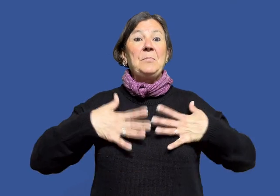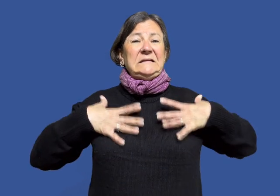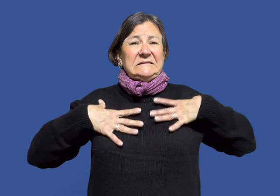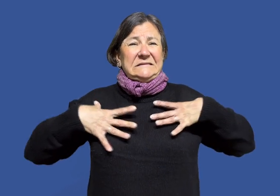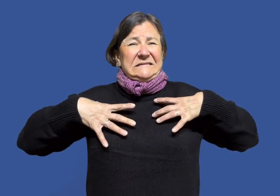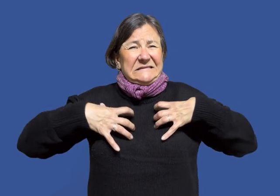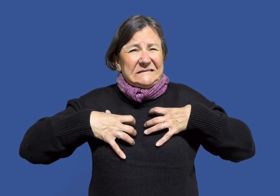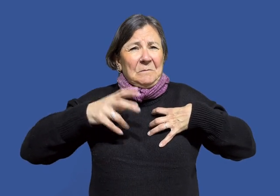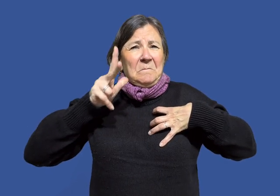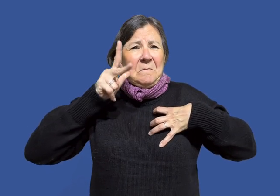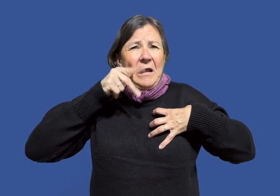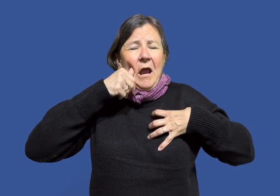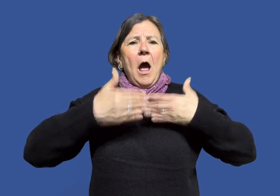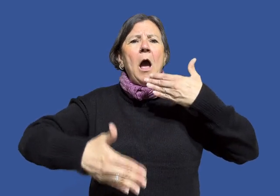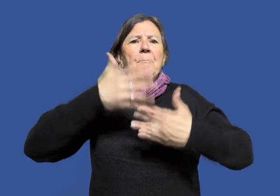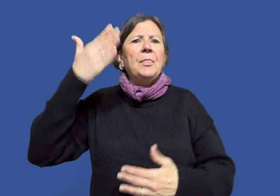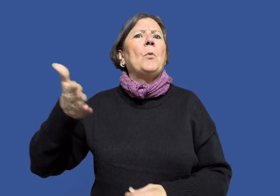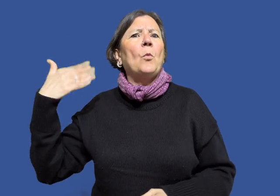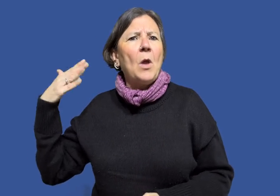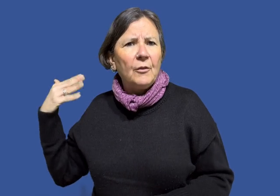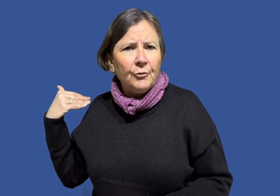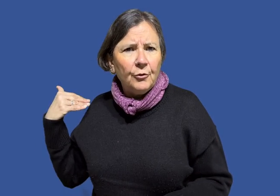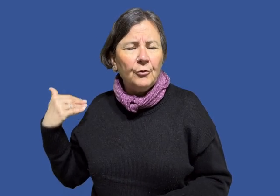Quan va començar aquest dolor al pit?